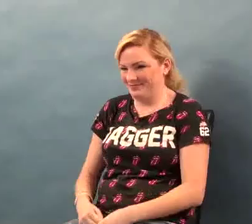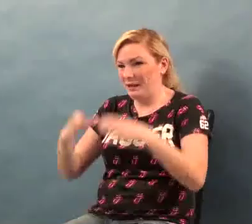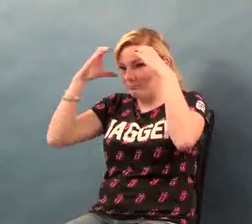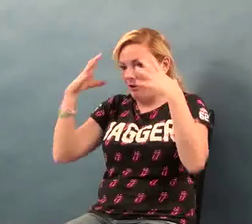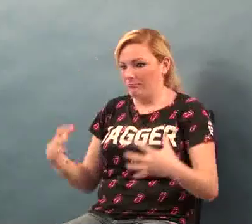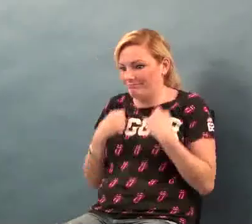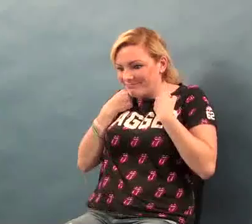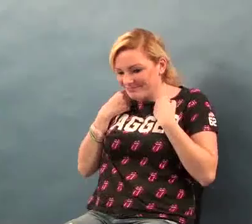Myszka Miki się przestraszyła.